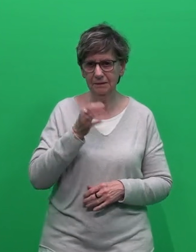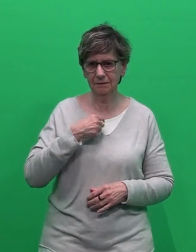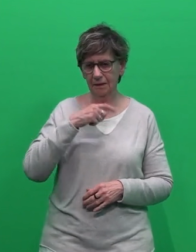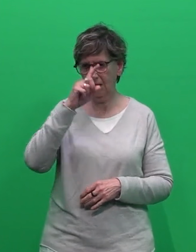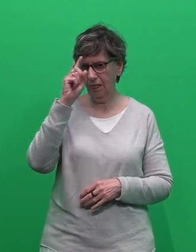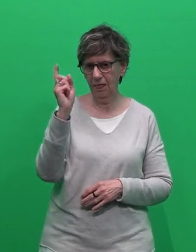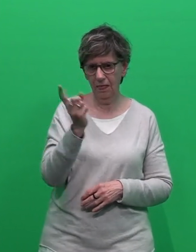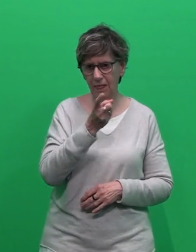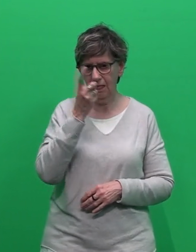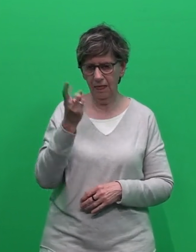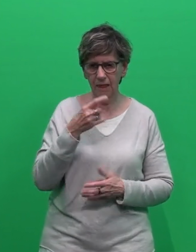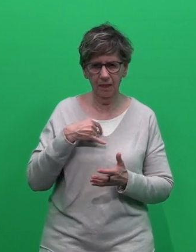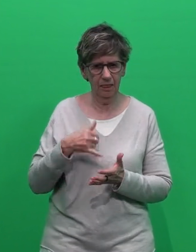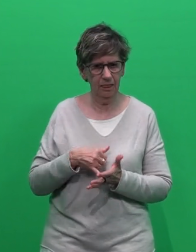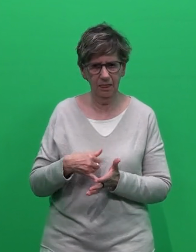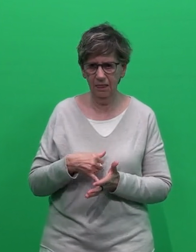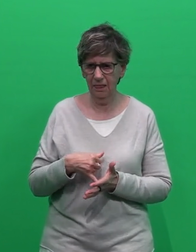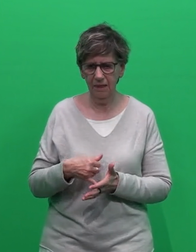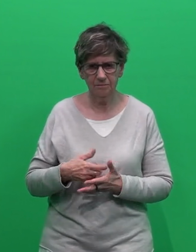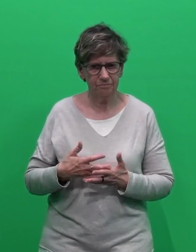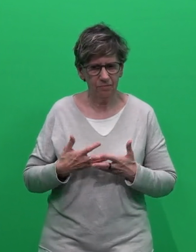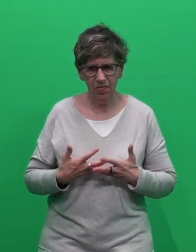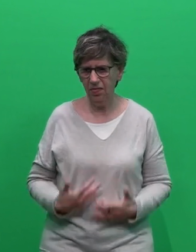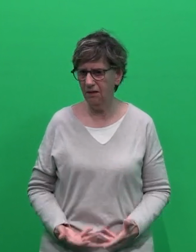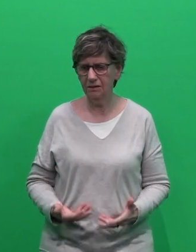Sí, estic marejada, dèbil, em sento fluixa i cansada.